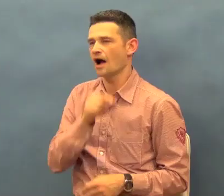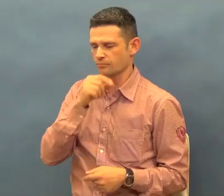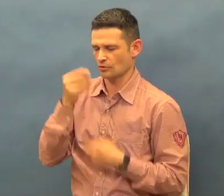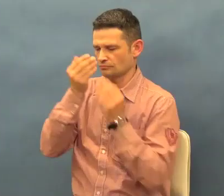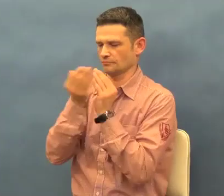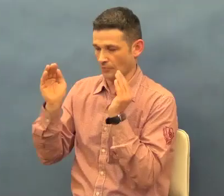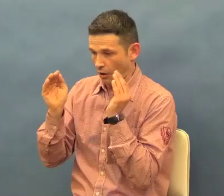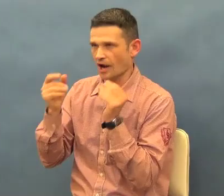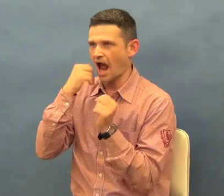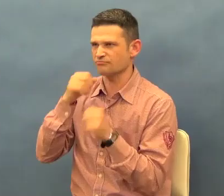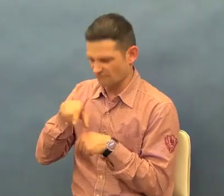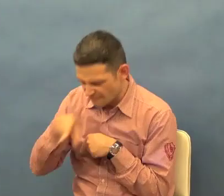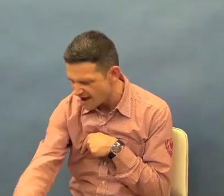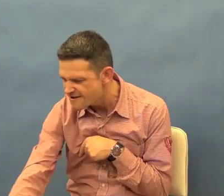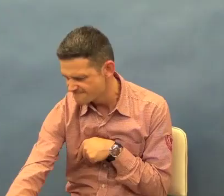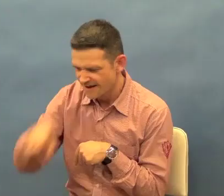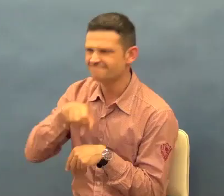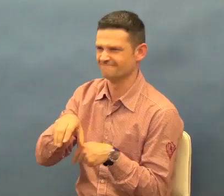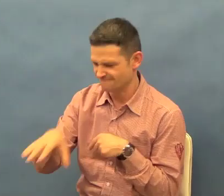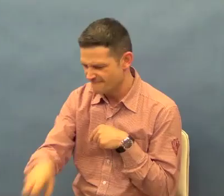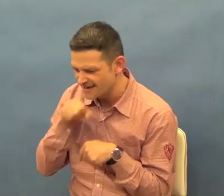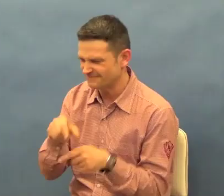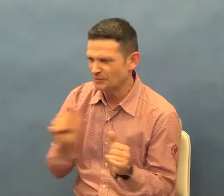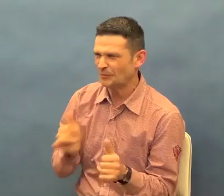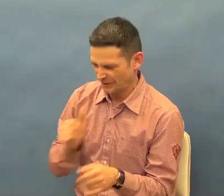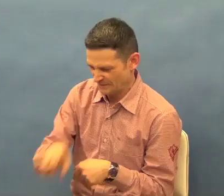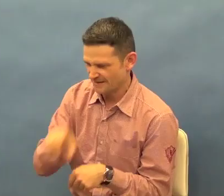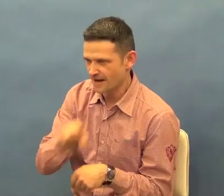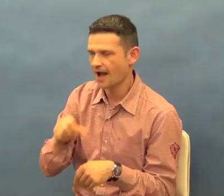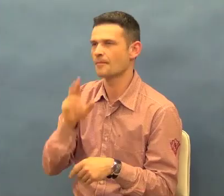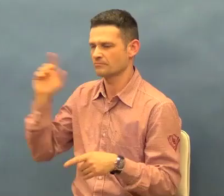Kukułka wyszła, zobaczyła jabłka i zabrała jak najwięcej jabłek.